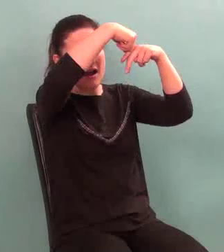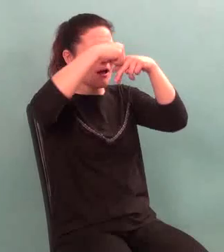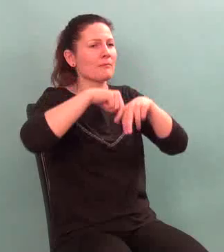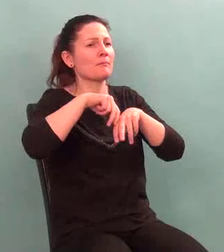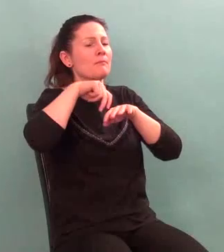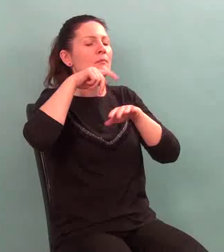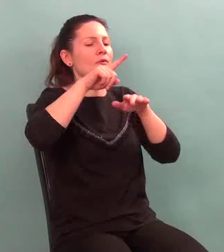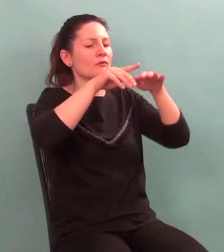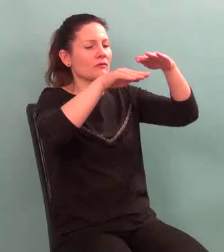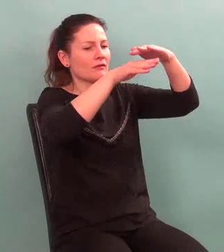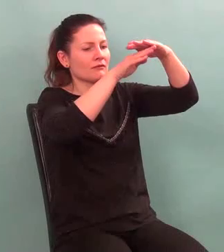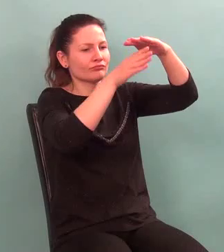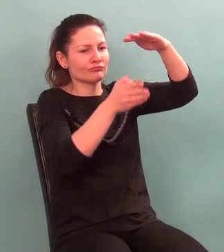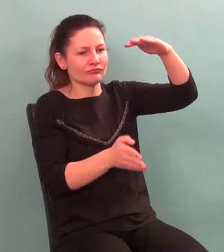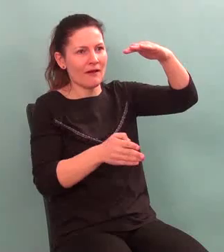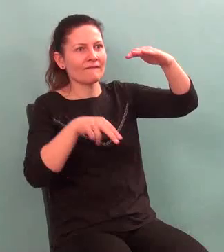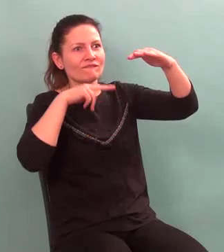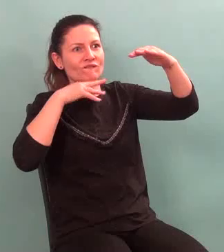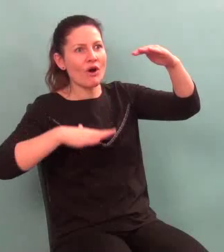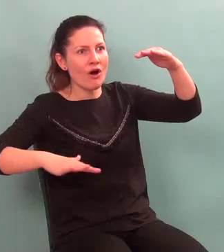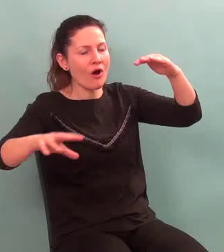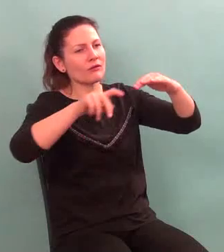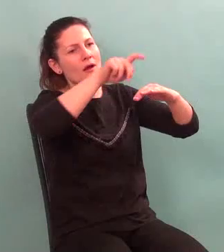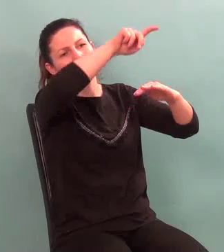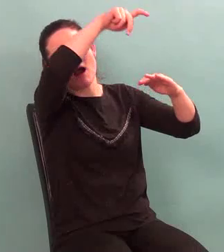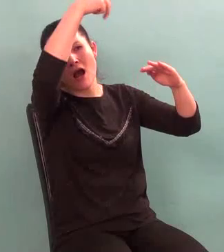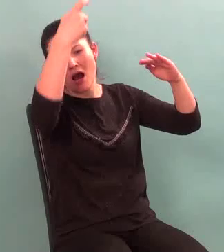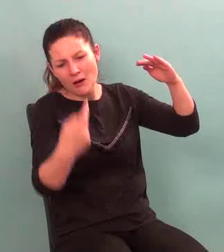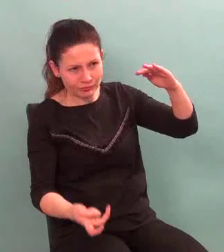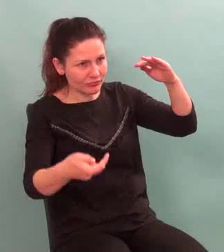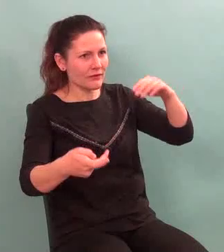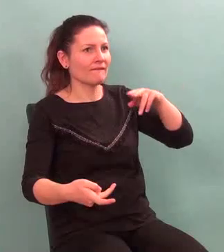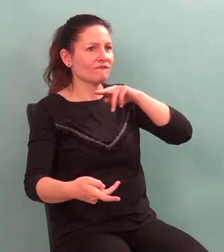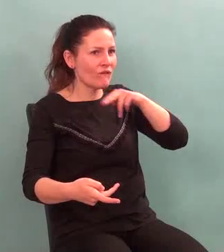Chłopiec spada z jelenia, wpada w przepaść do wody.